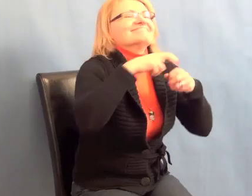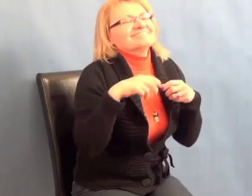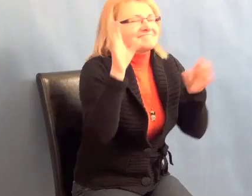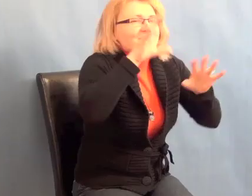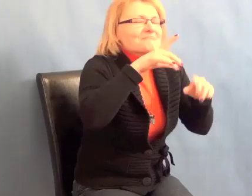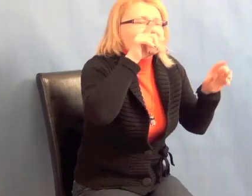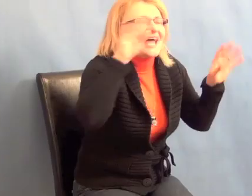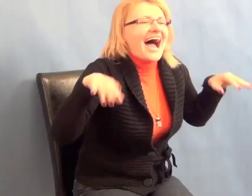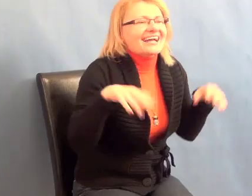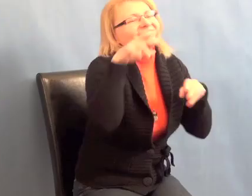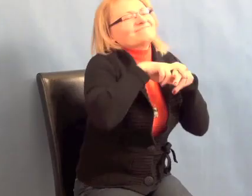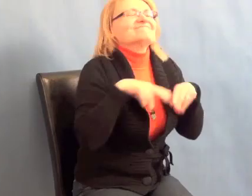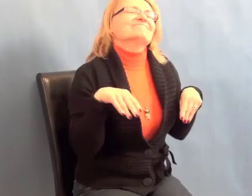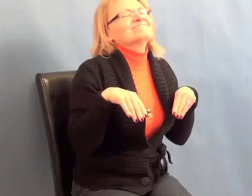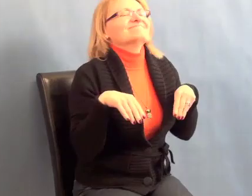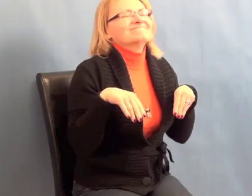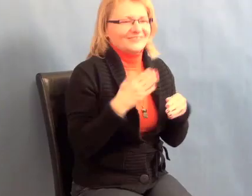Nie, nie, to ptaszek siedział zadowolony.